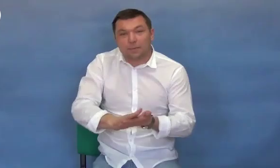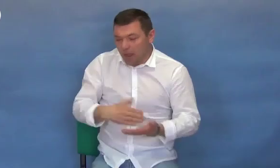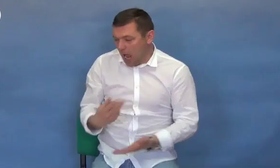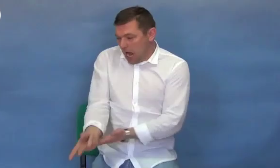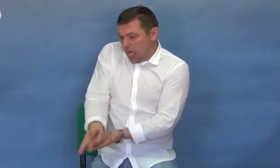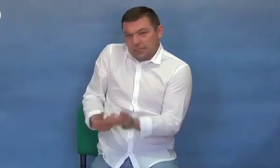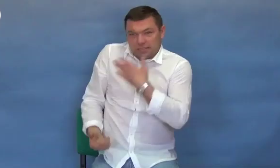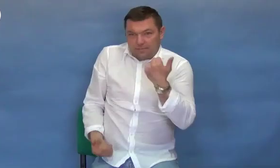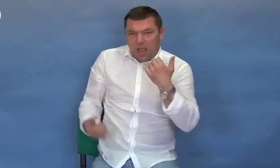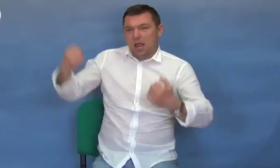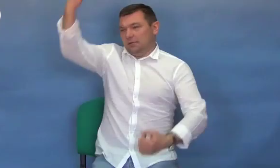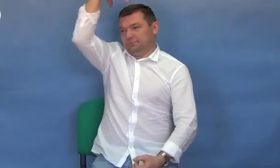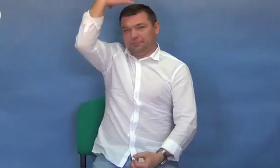Ja nie leżę, tylko stoję pod prysznicem.